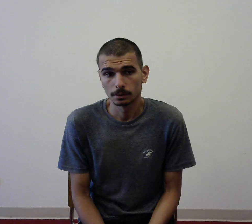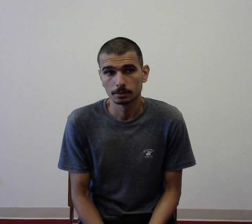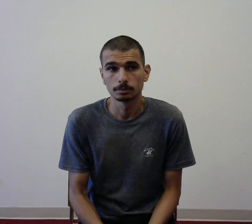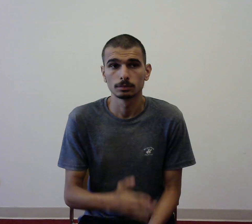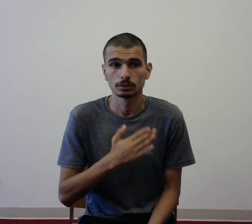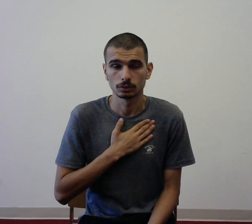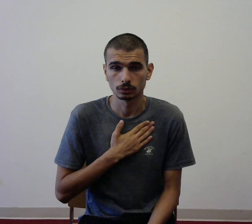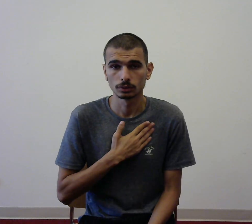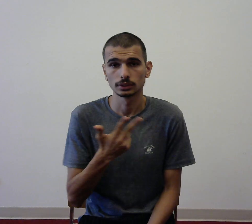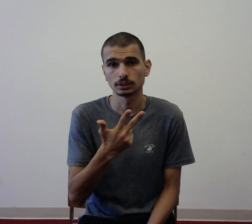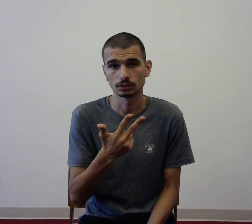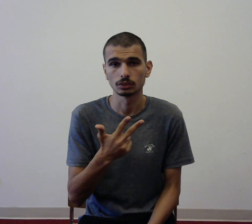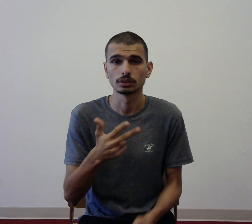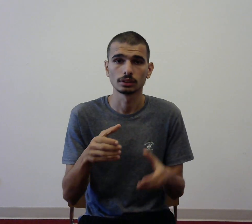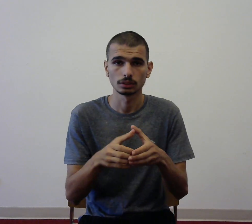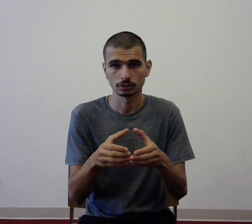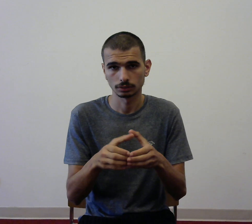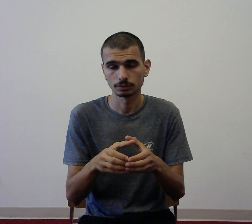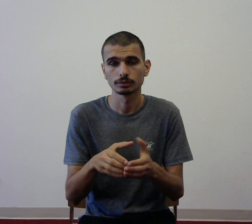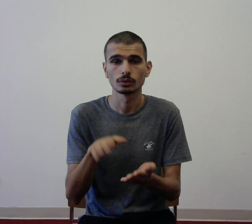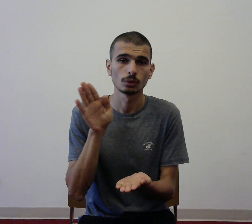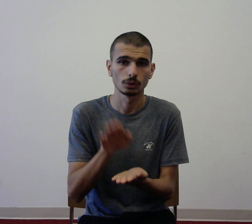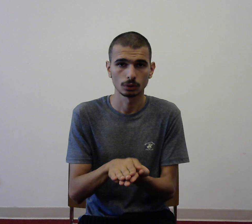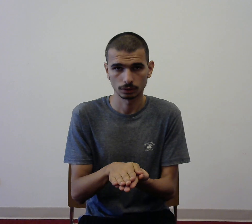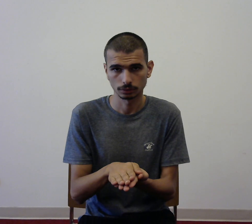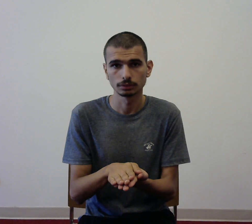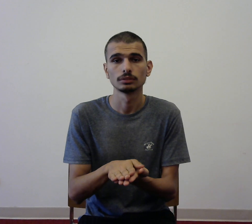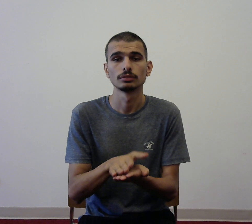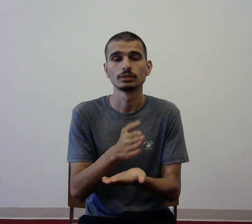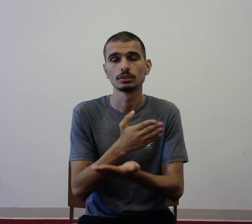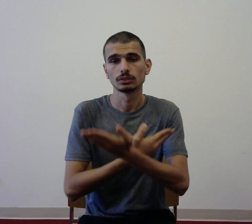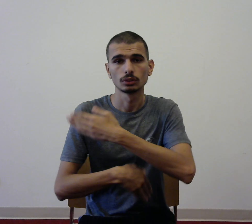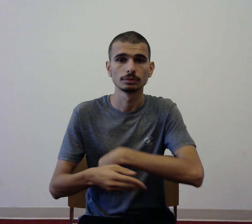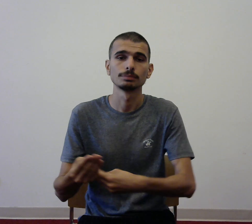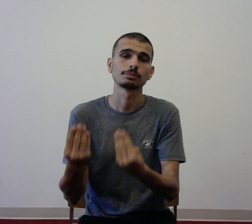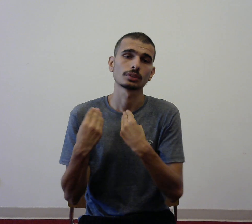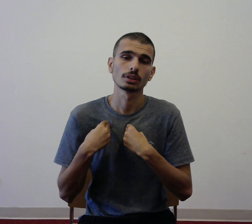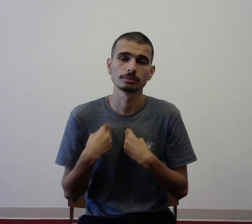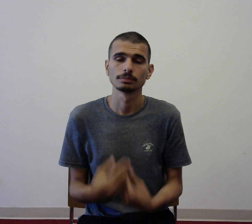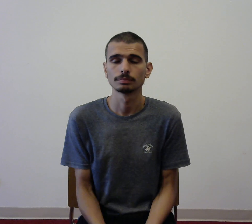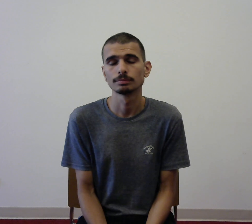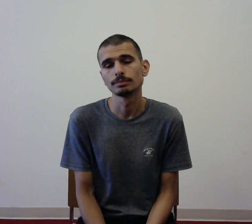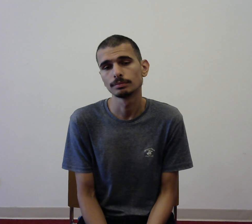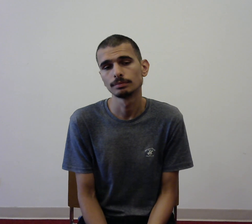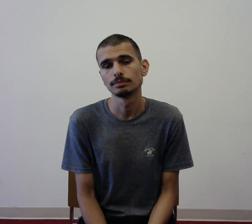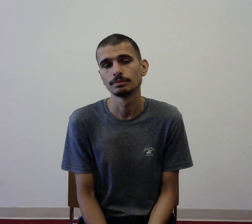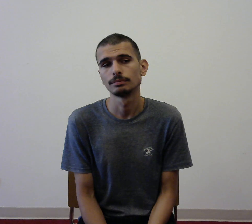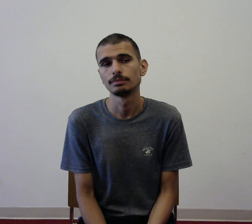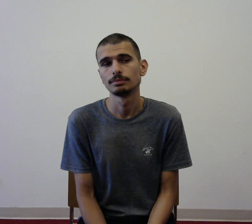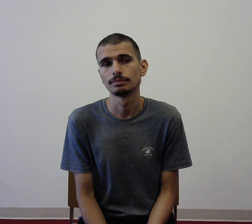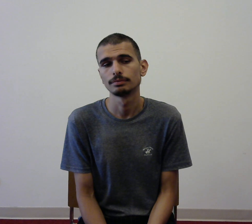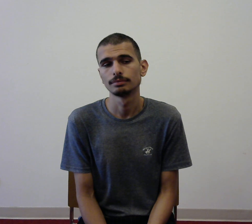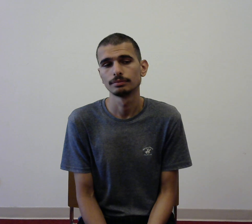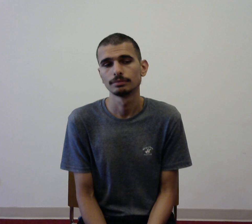Mənə III dərəcə müddətsiz əlillik verilib